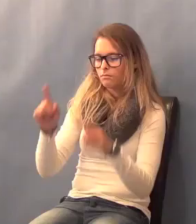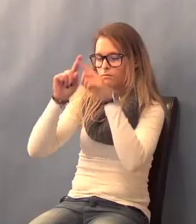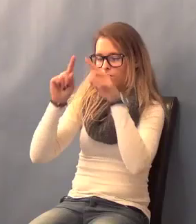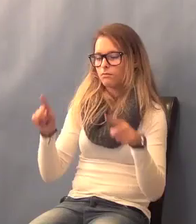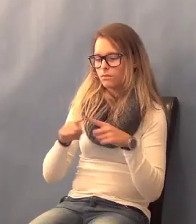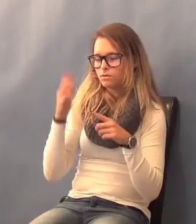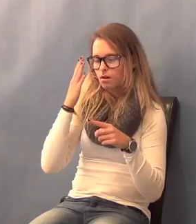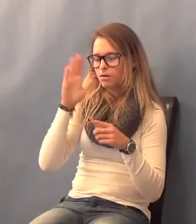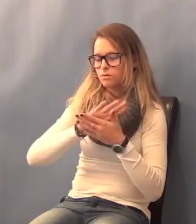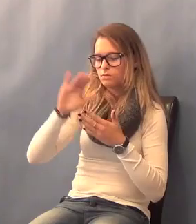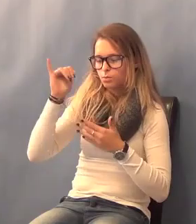Trójkąt z czarną obwódką, żółty w środku.